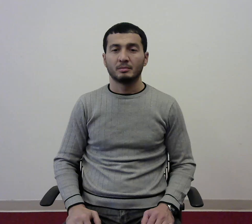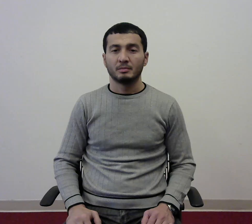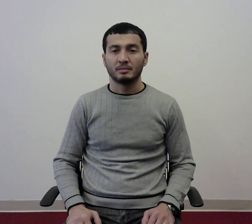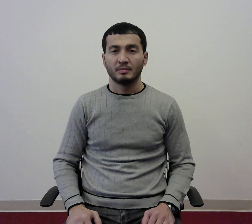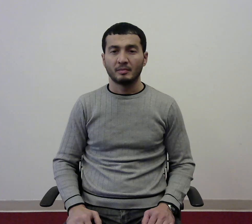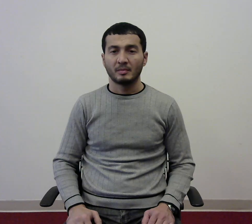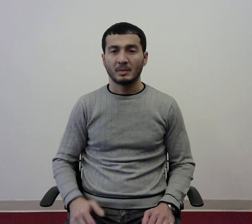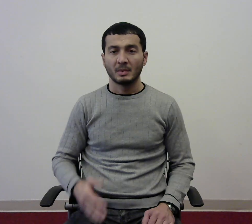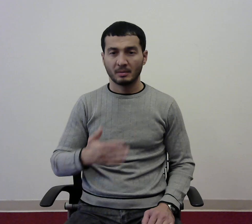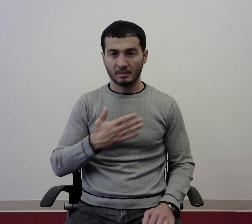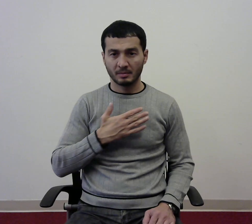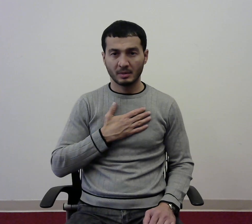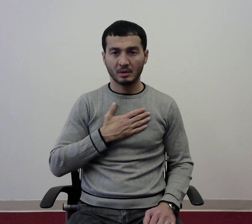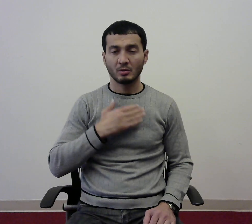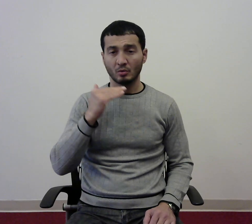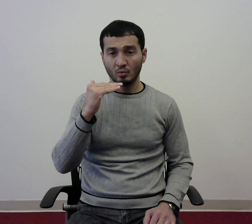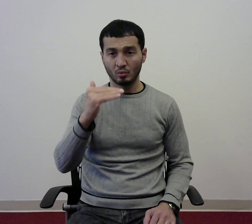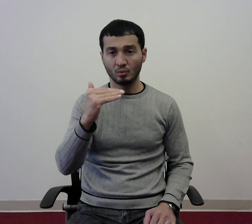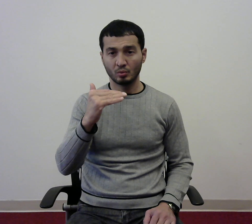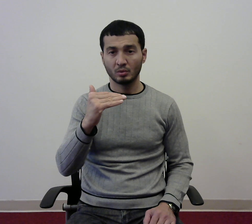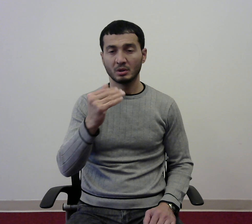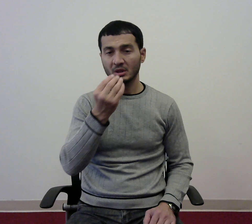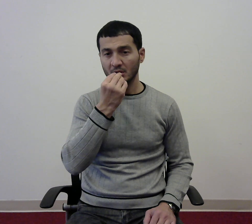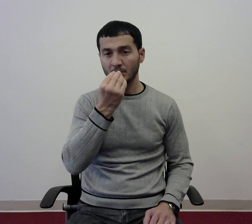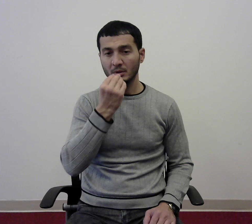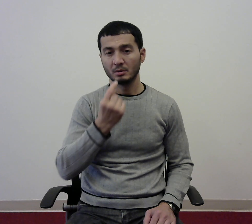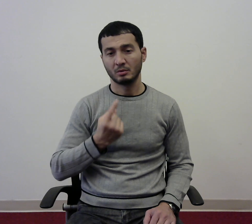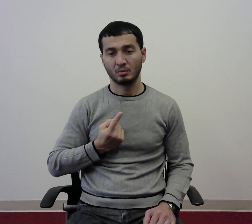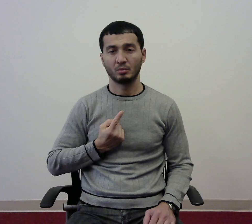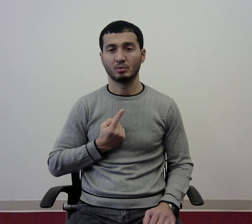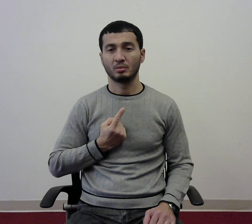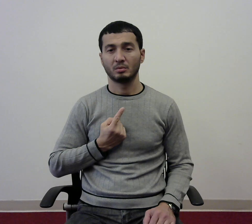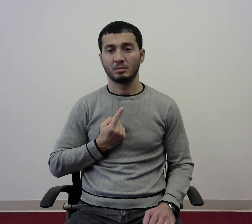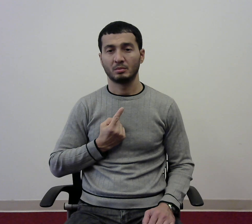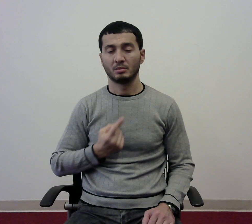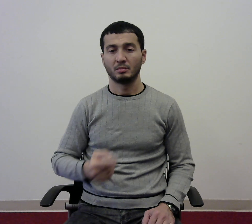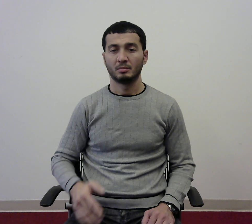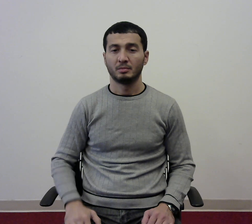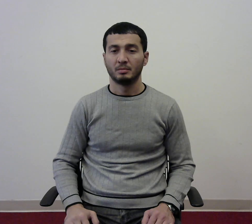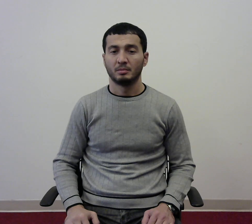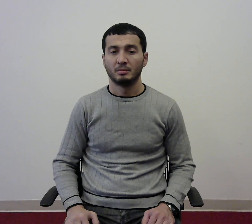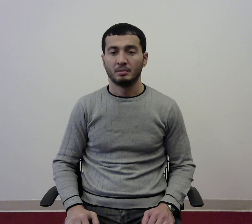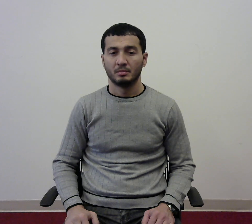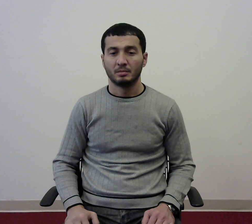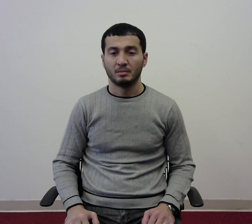Mən sizi naharda gözləyəcəm